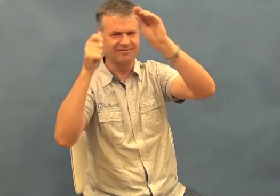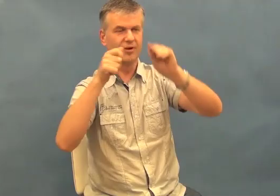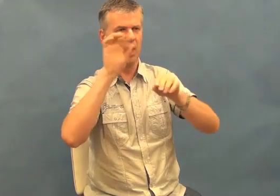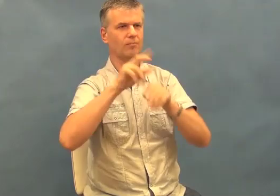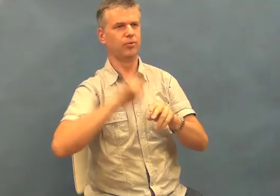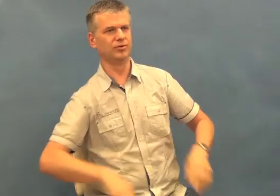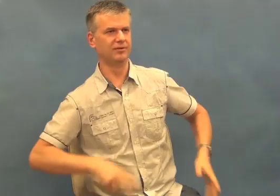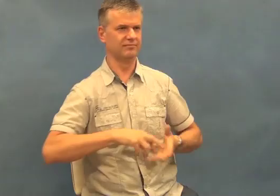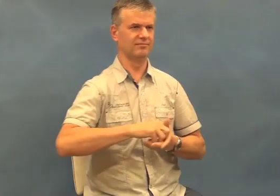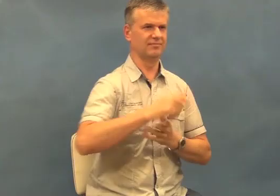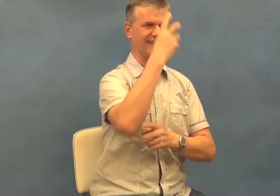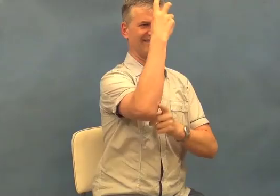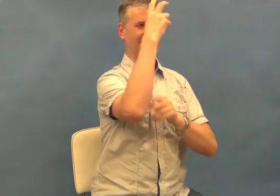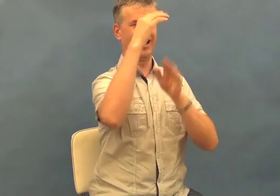Policjant podchodzi do niego, jest wysoki.